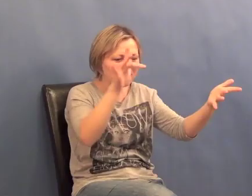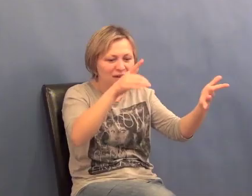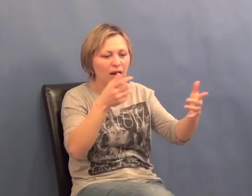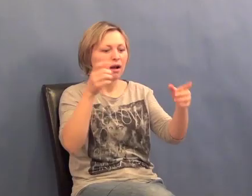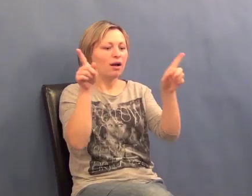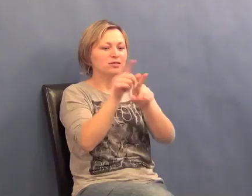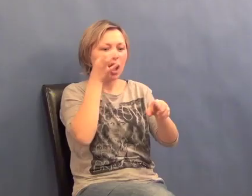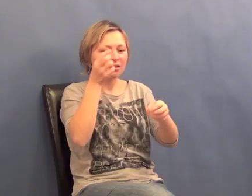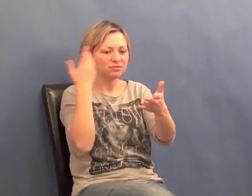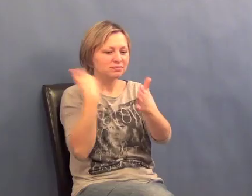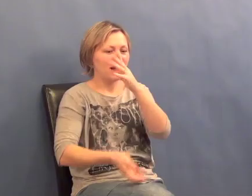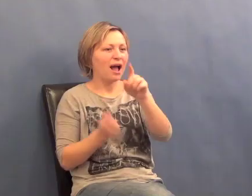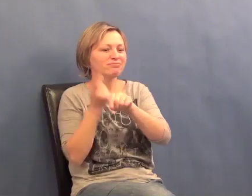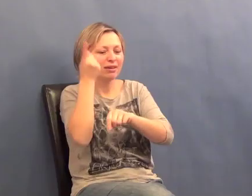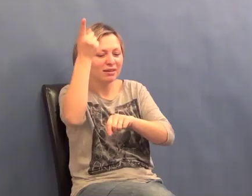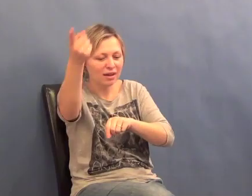Kot znowu przegrywa i zostaje wyrzucony.